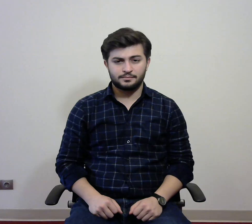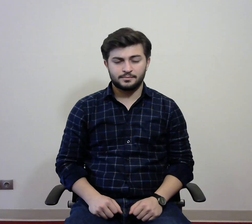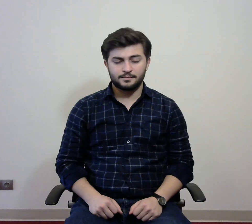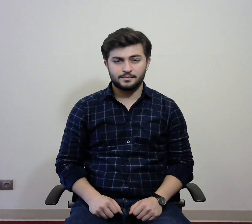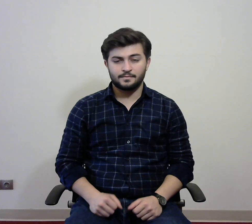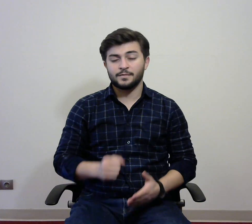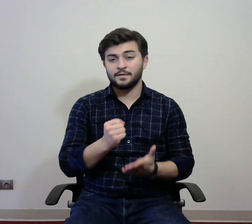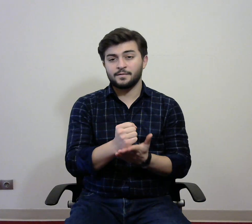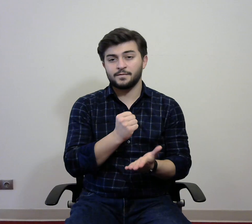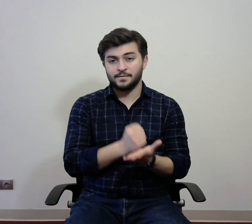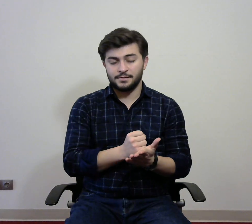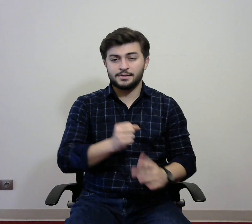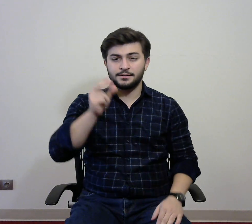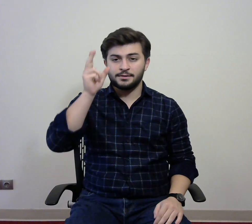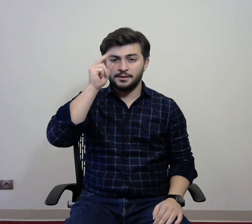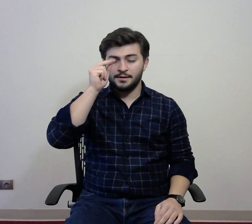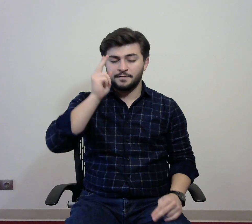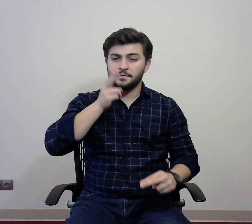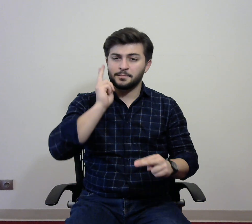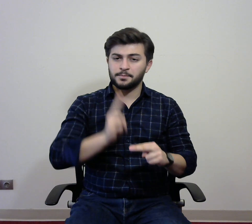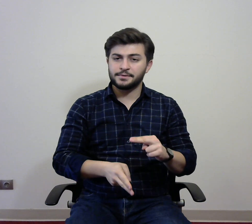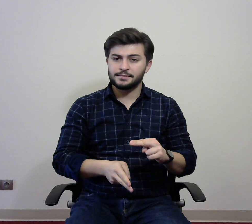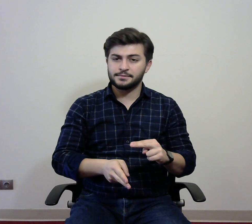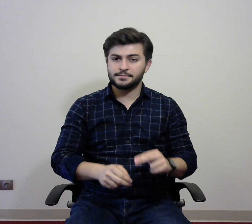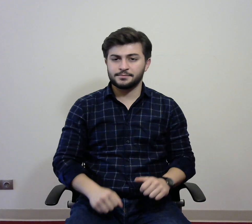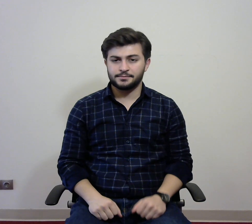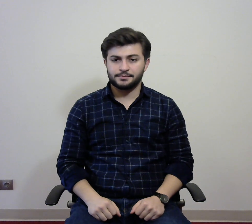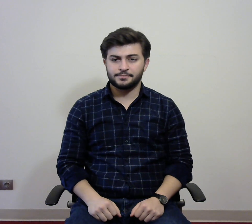Viza nə vaxt bitir?